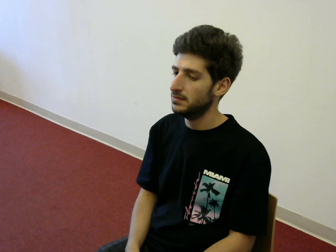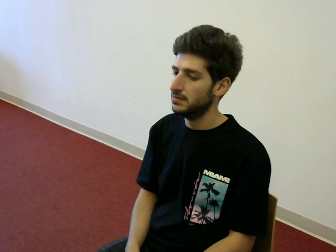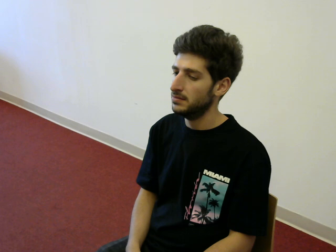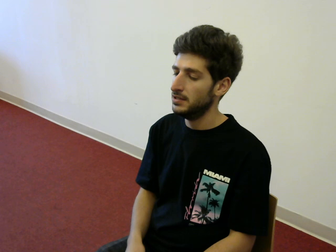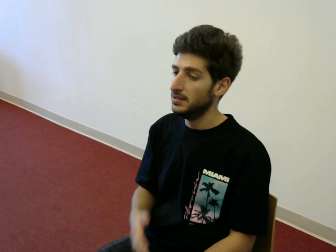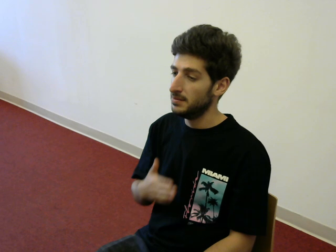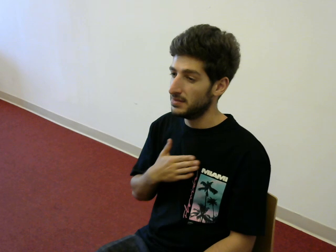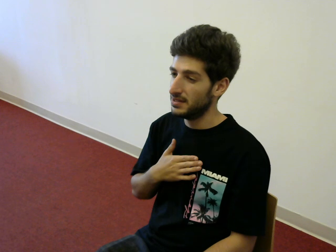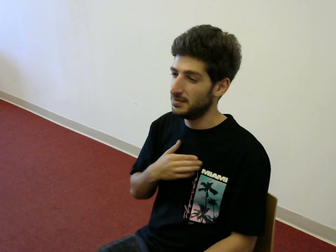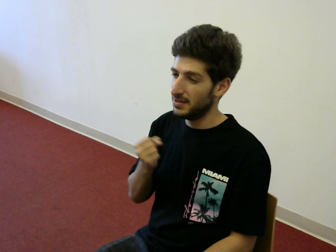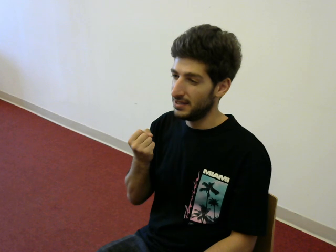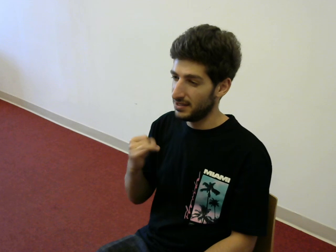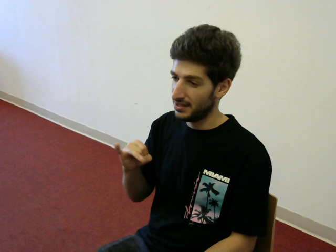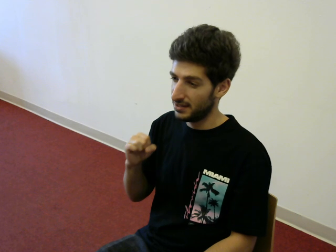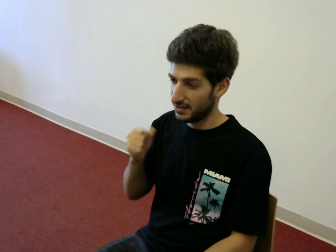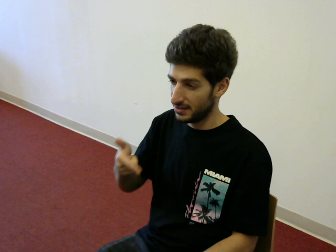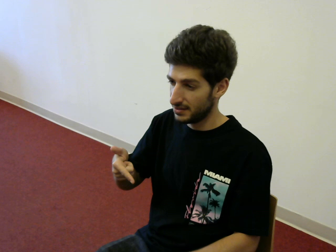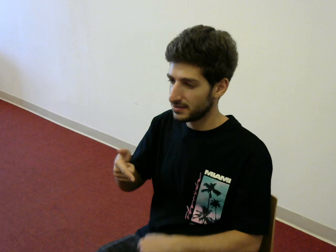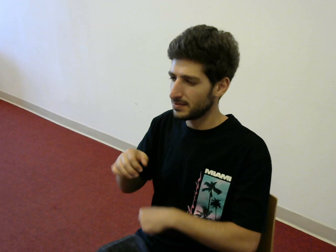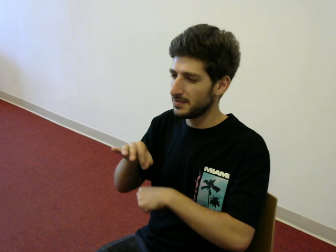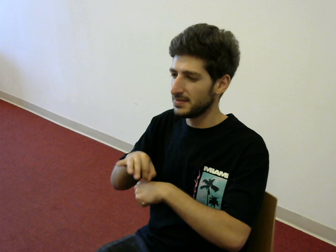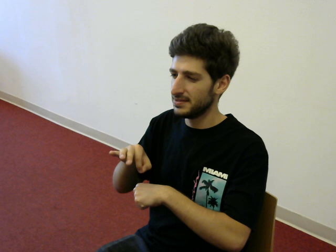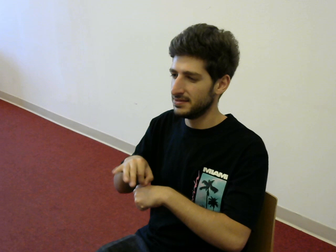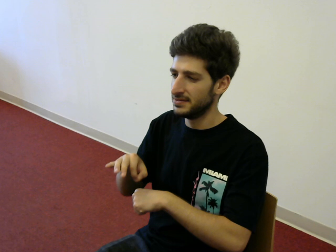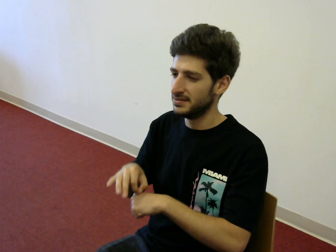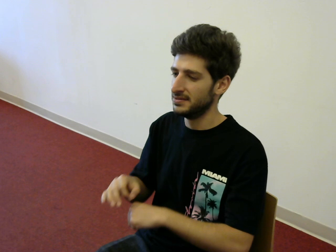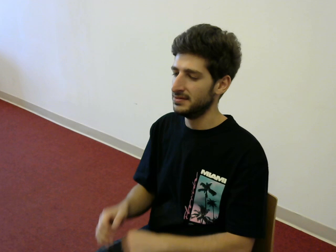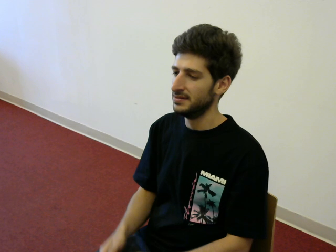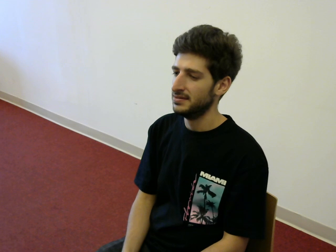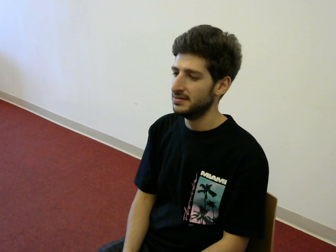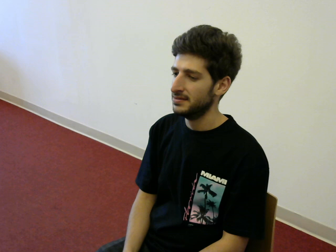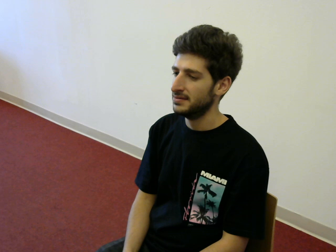Mənim ayağım ağrıyır